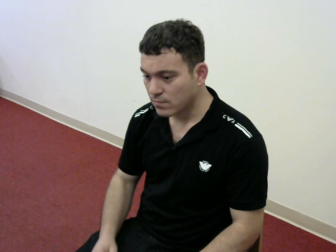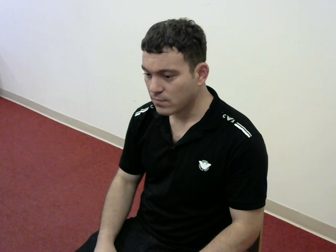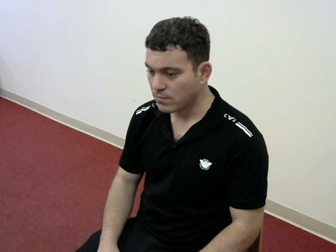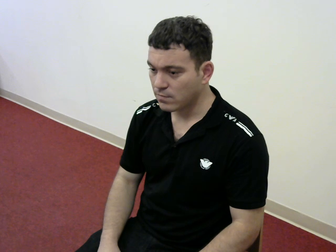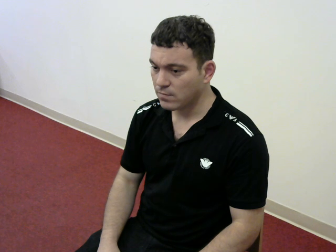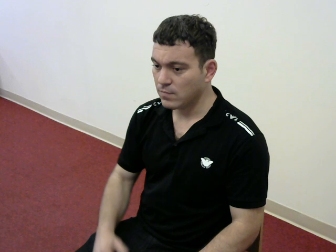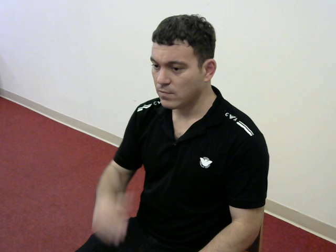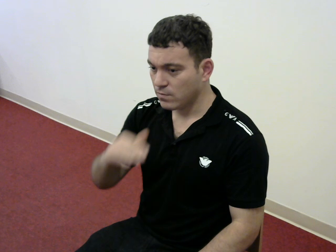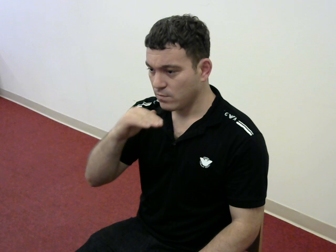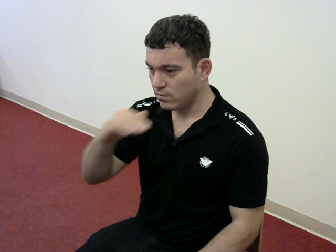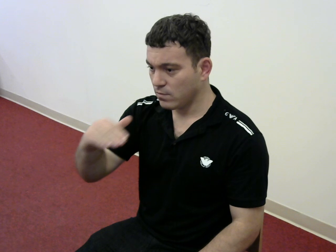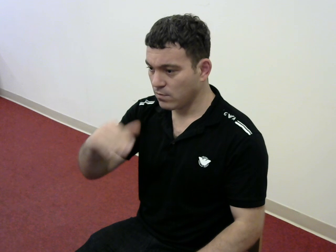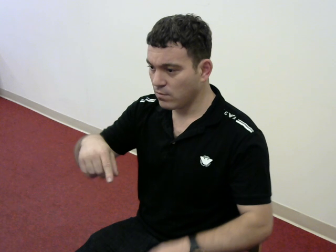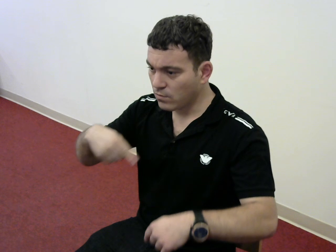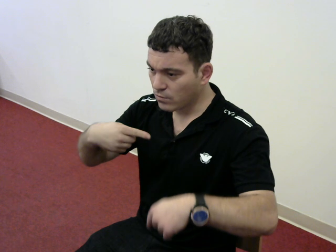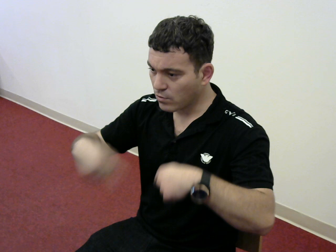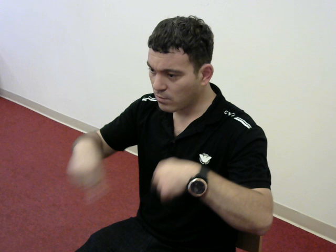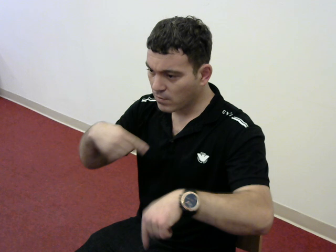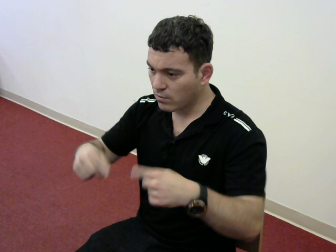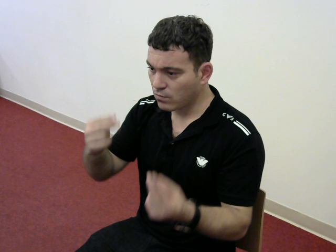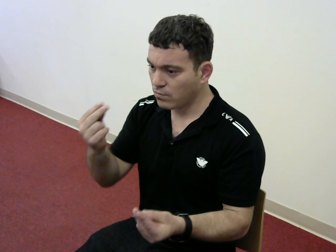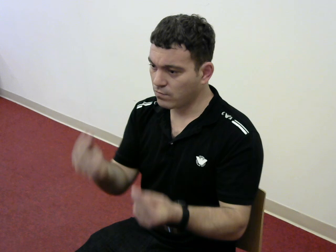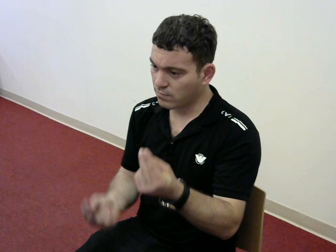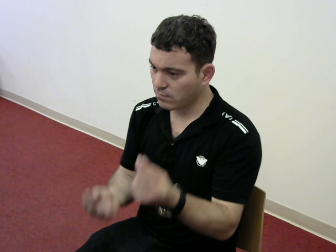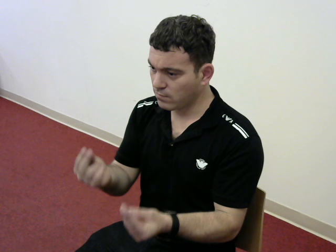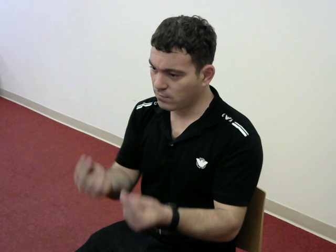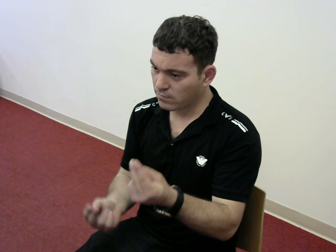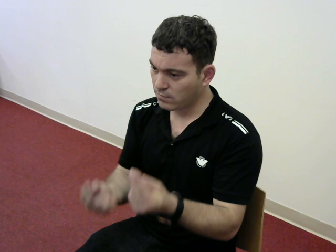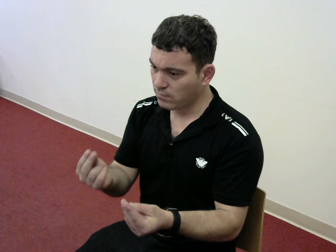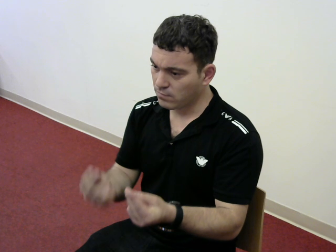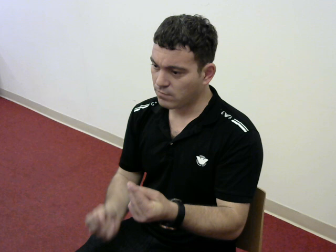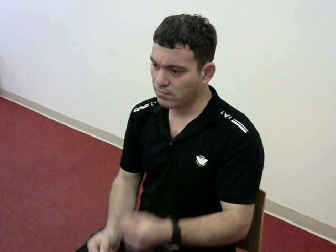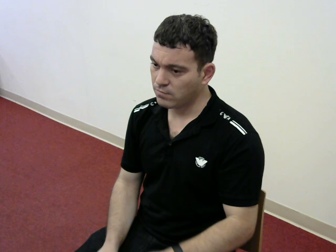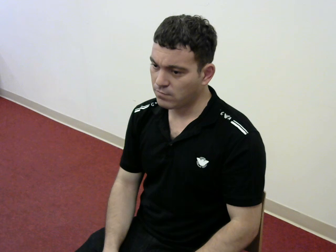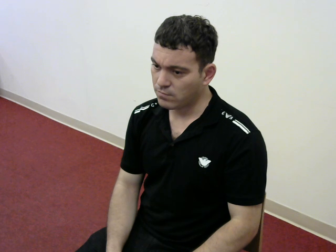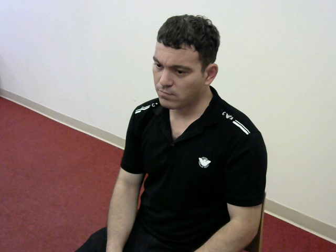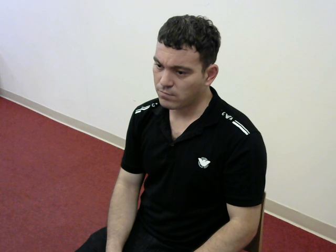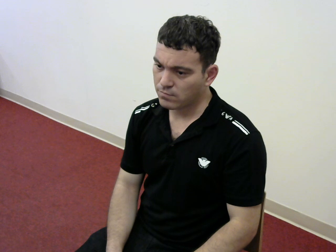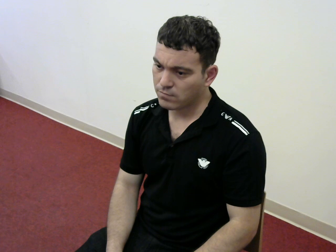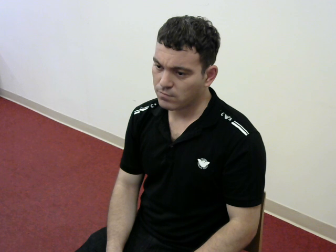Siz futbol oynayırsınız?